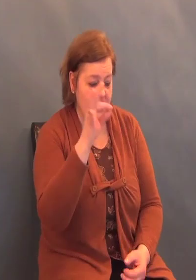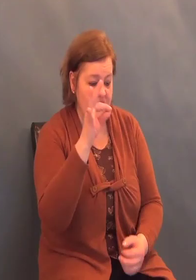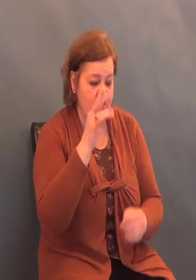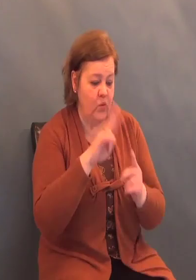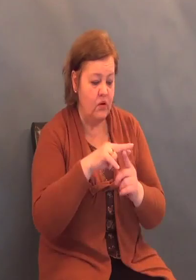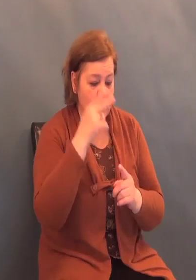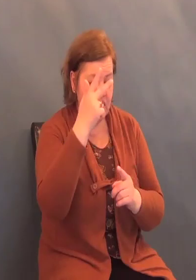Która środa?